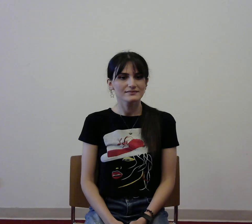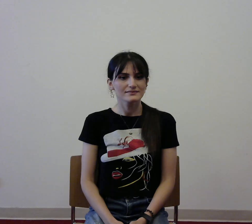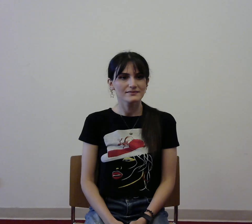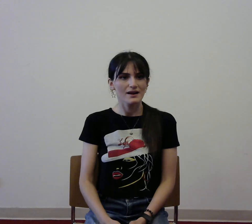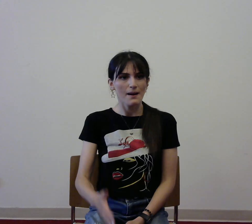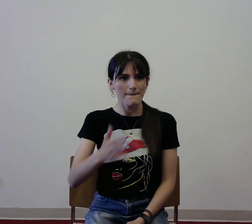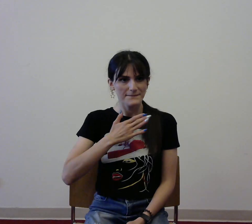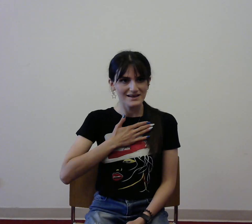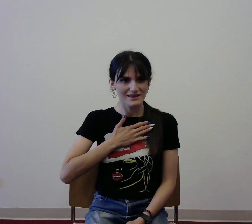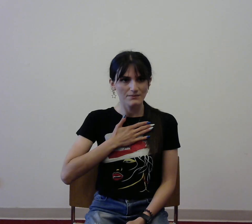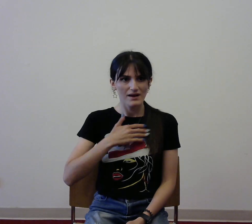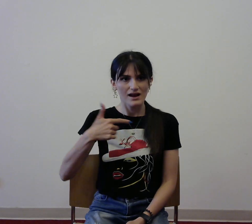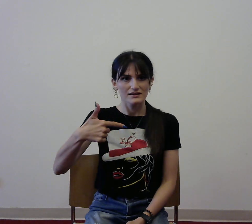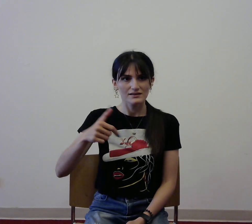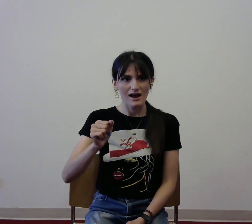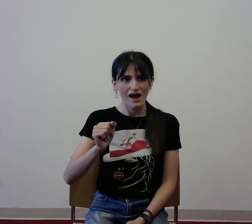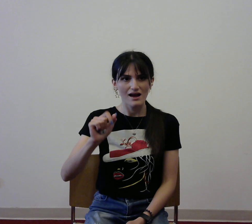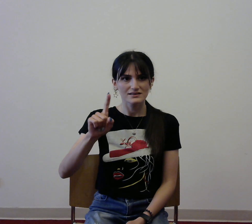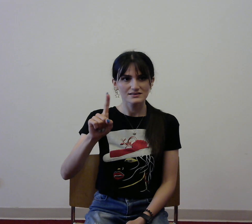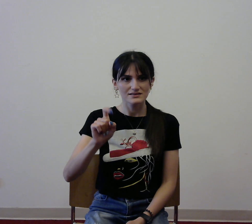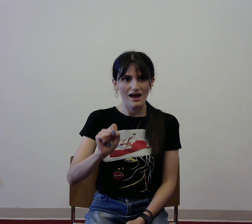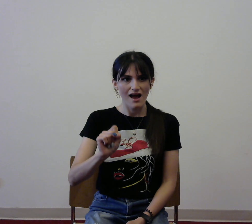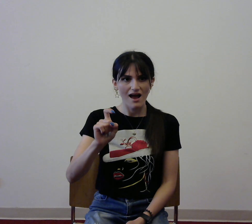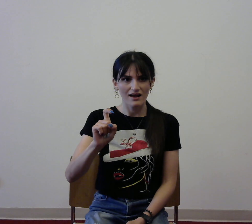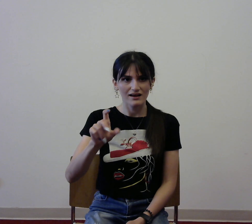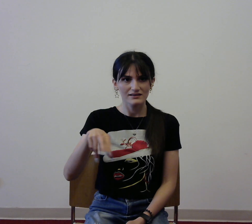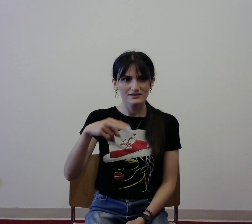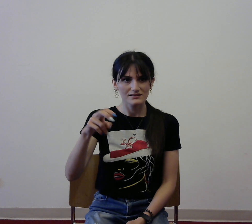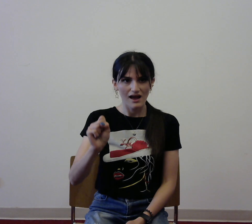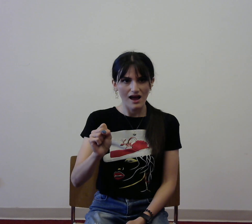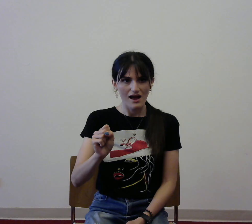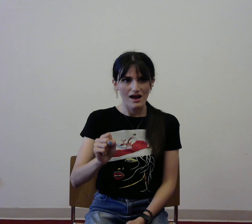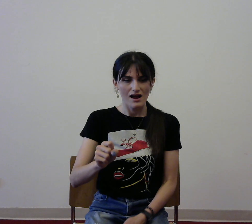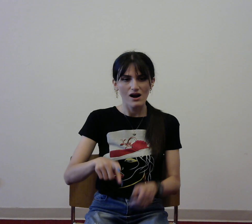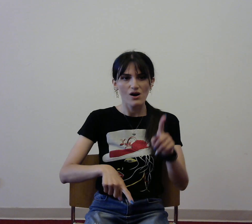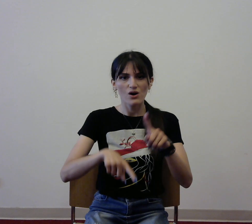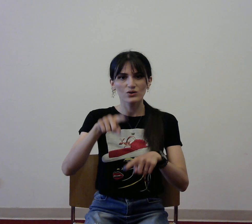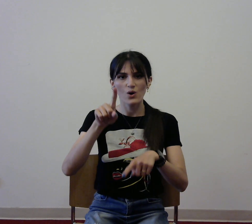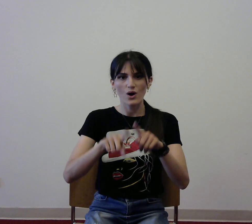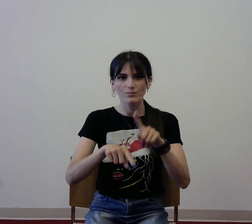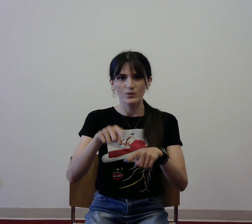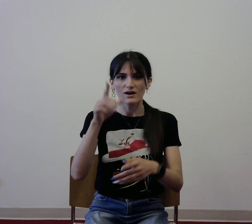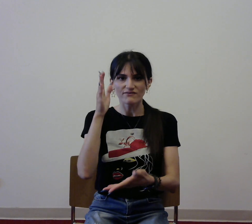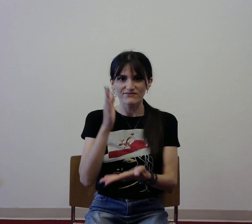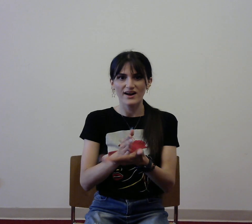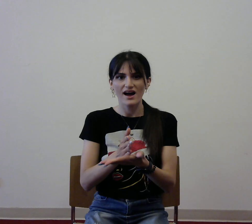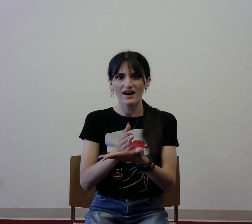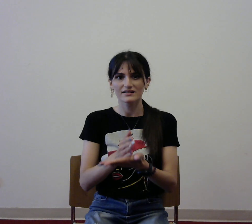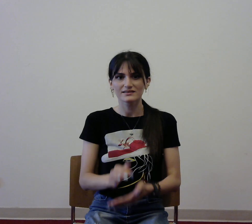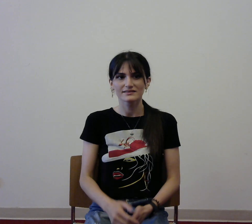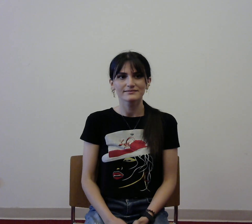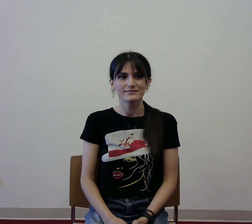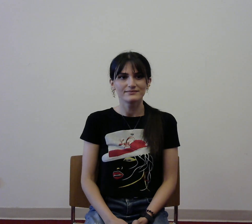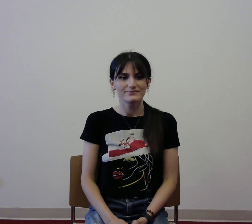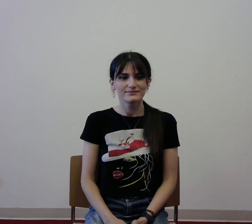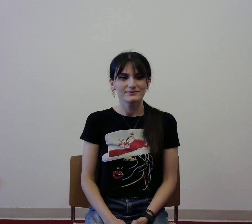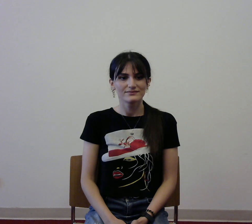Mənim Qazaxda qohumlarım var